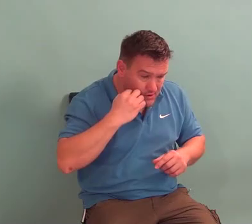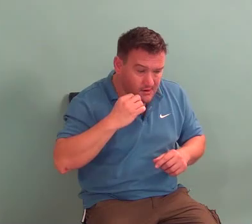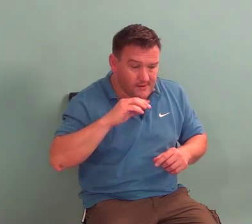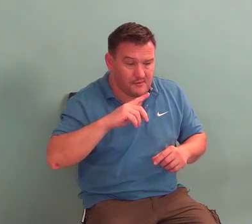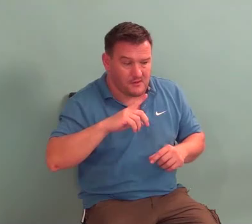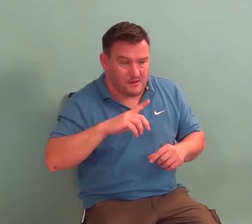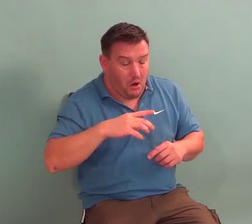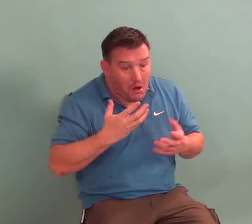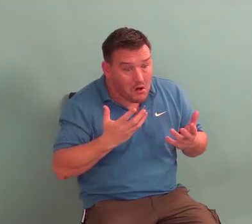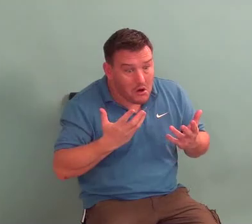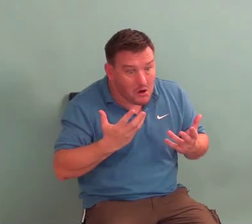A druga zdziwiona.